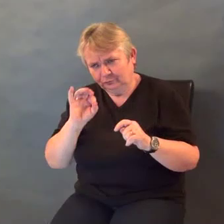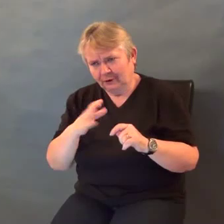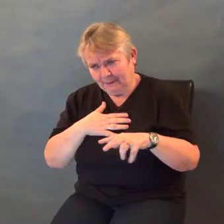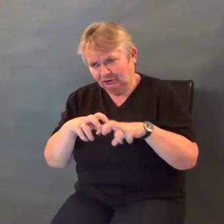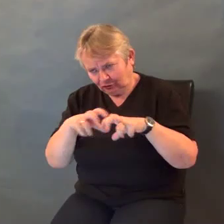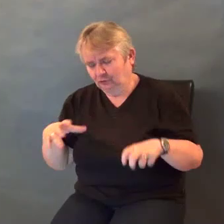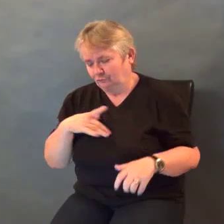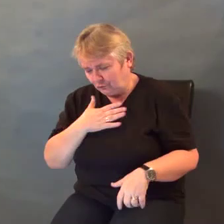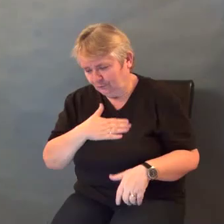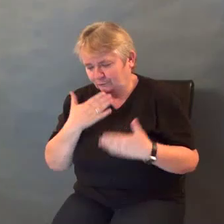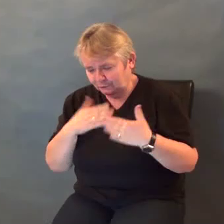Jak będę mieć czas wolny, dobrze?